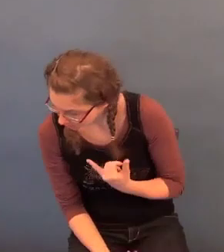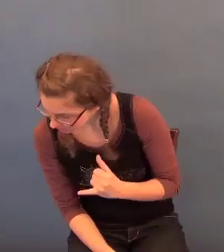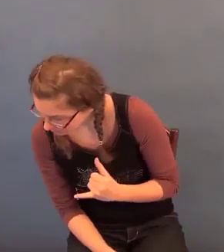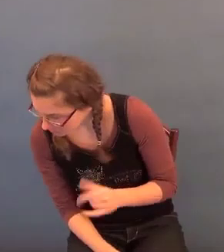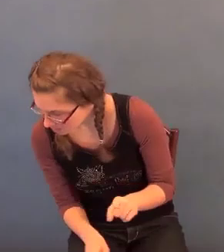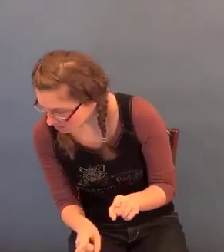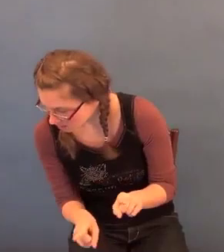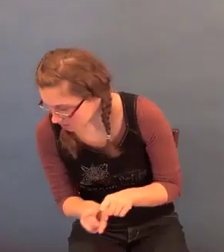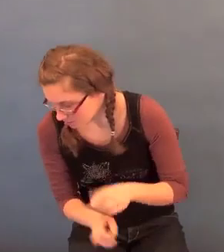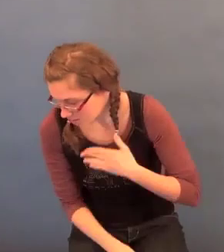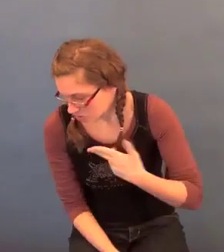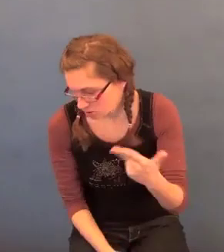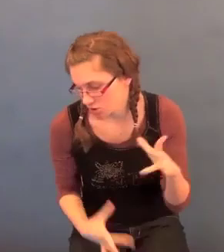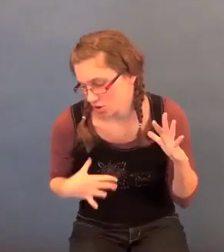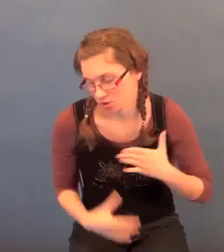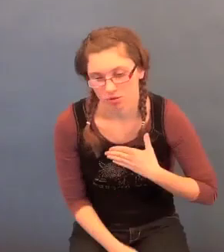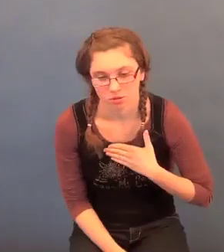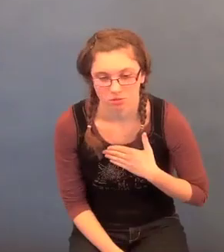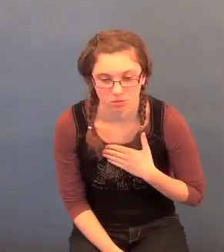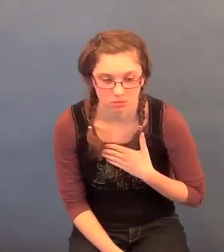Tak samo jak sobotę, mam wolną niedzielę.